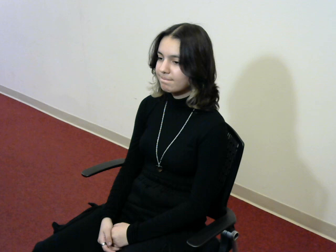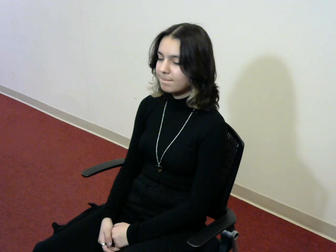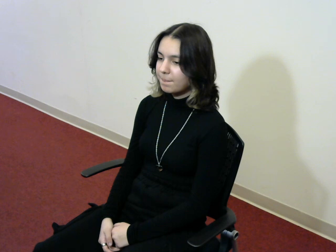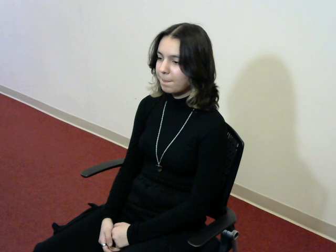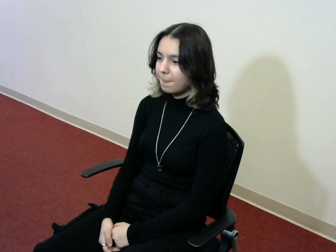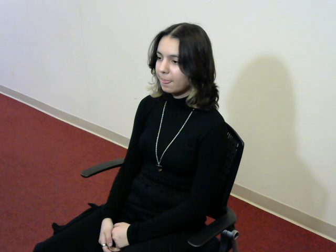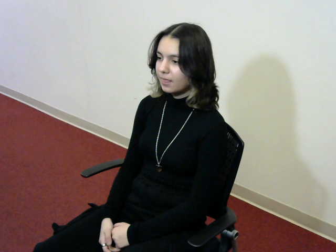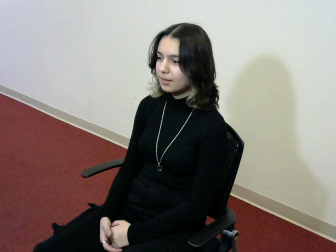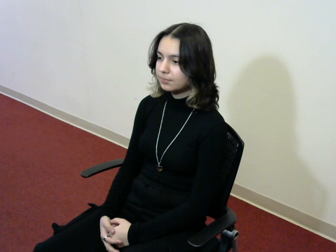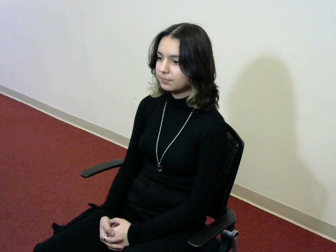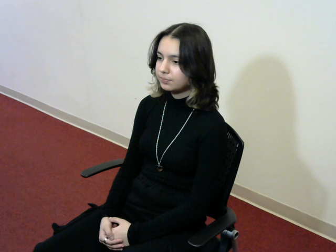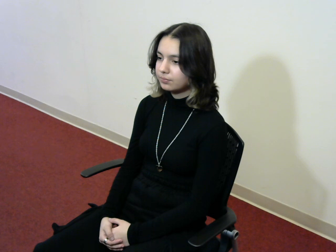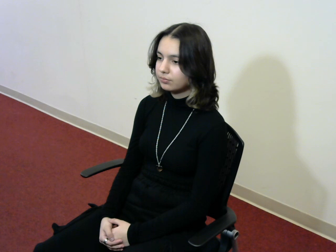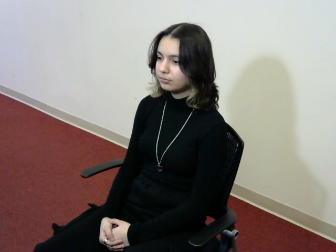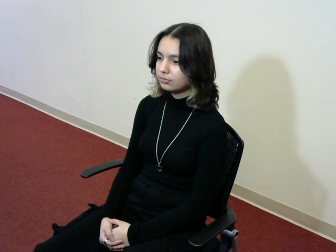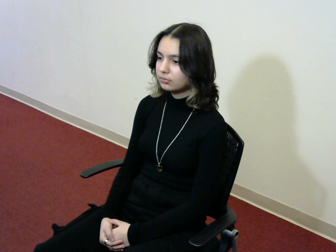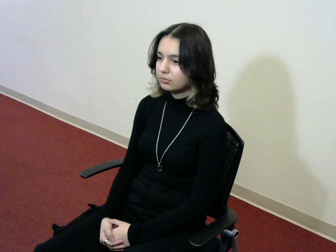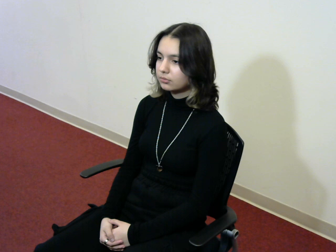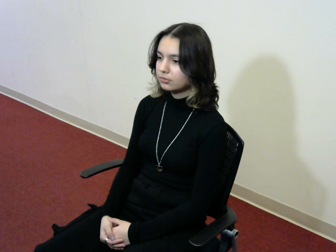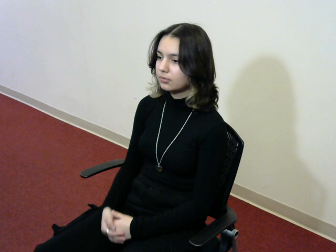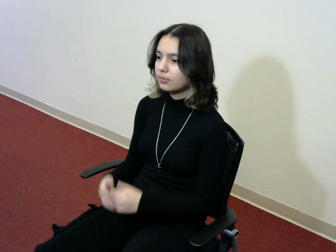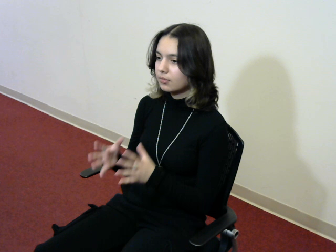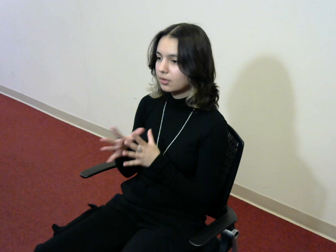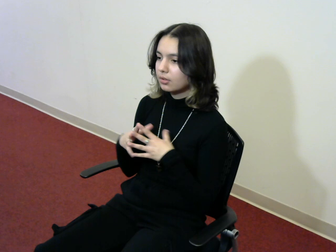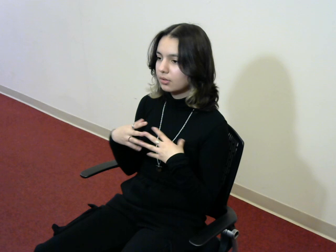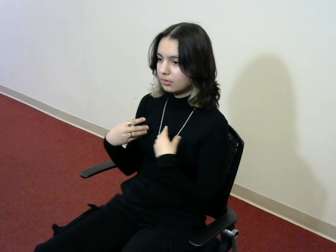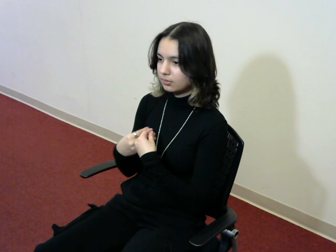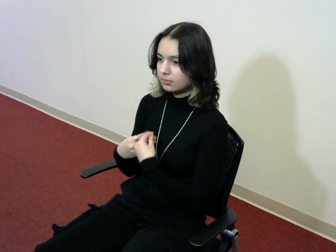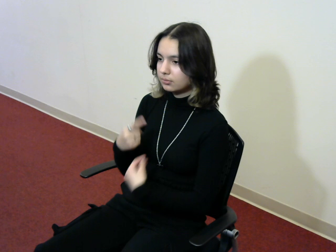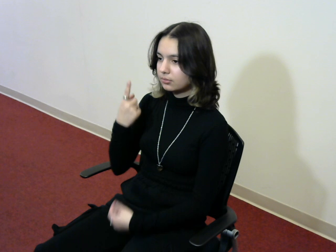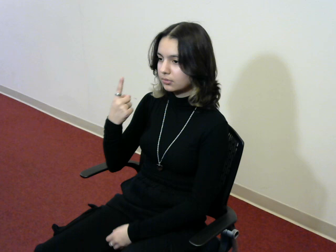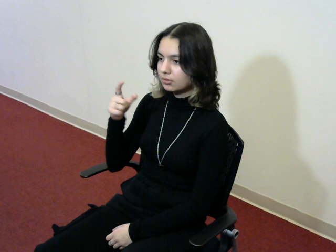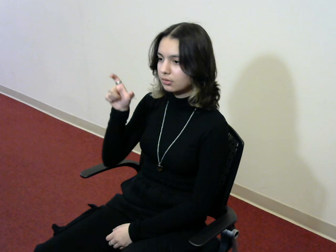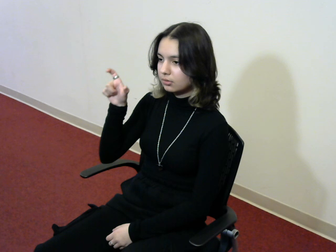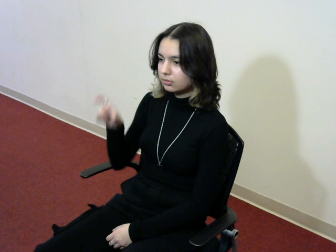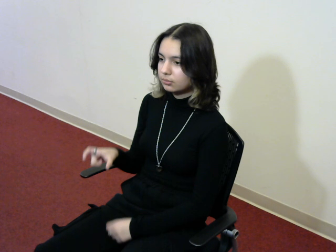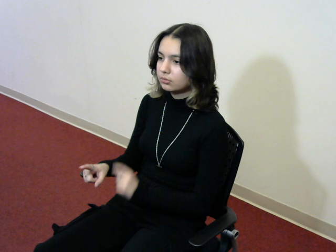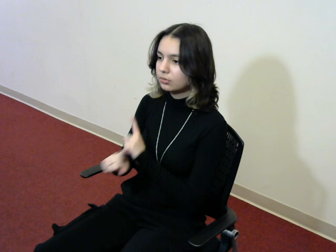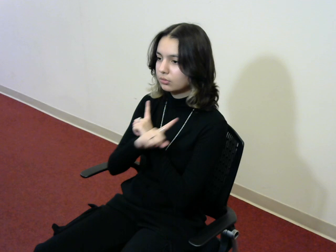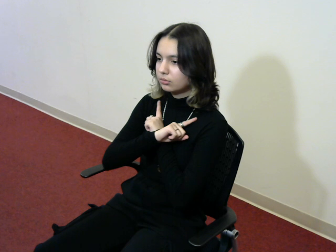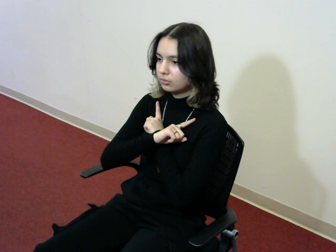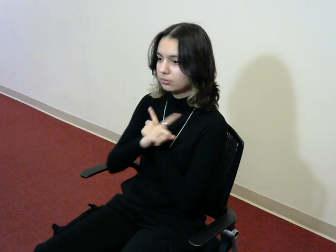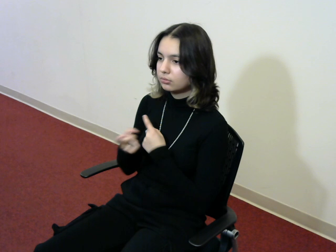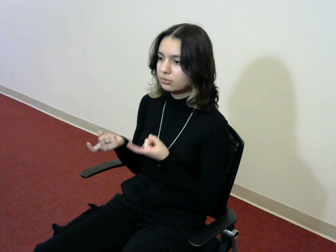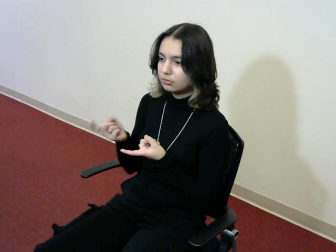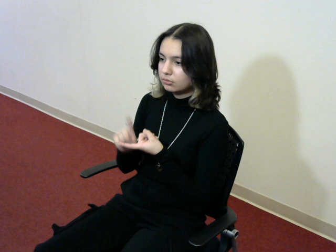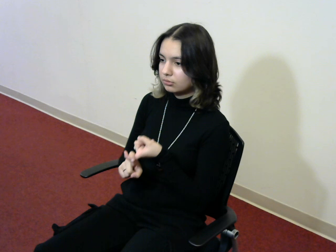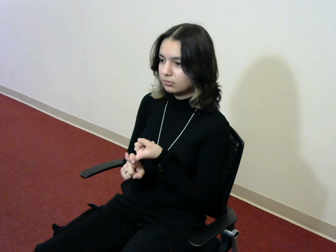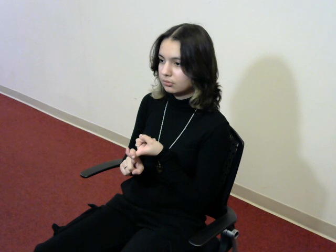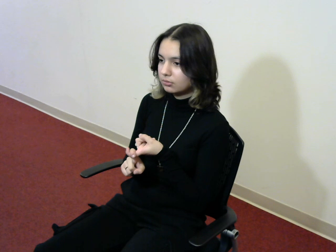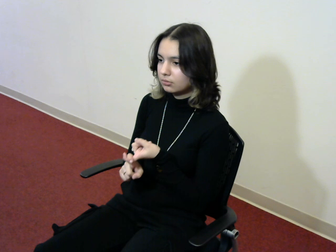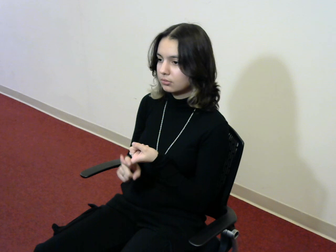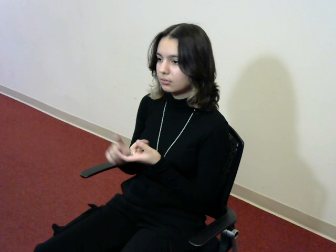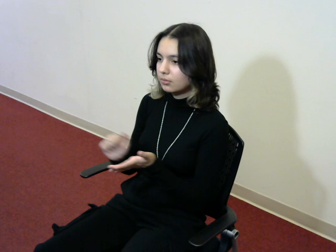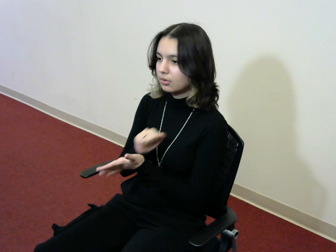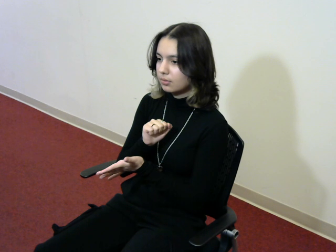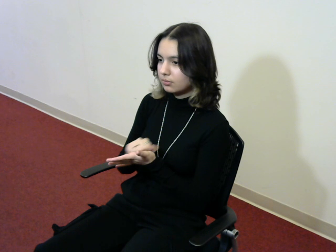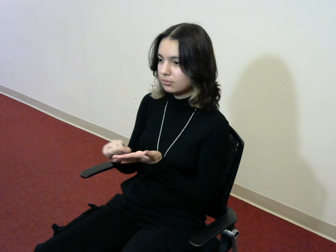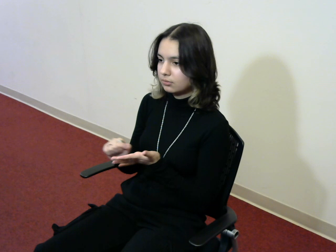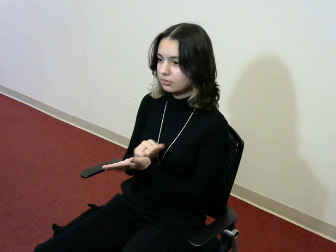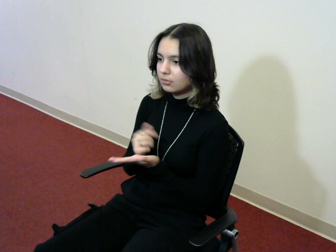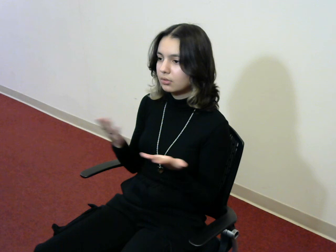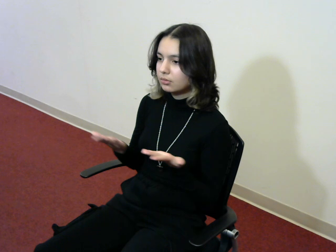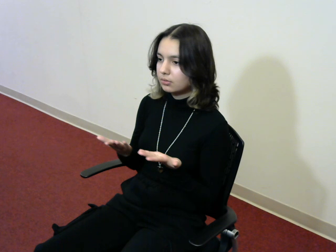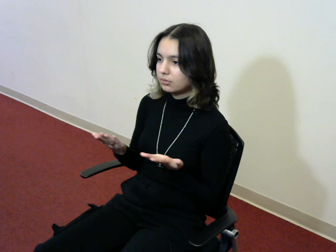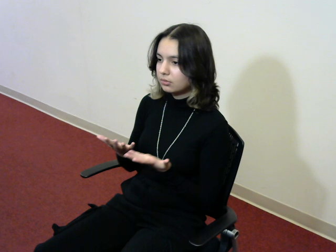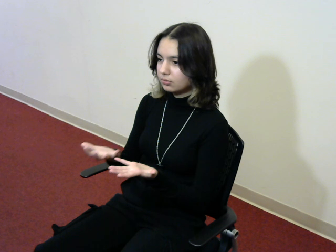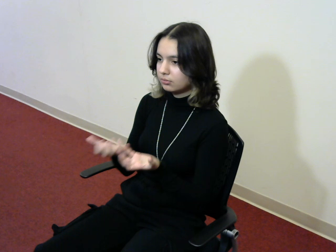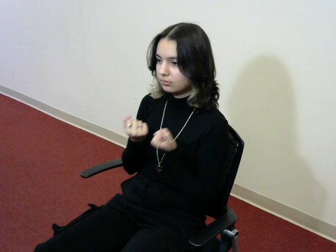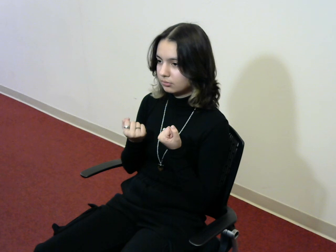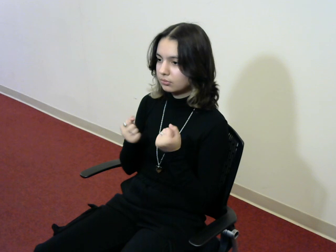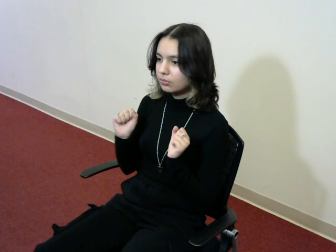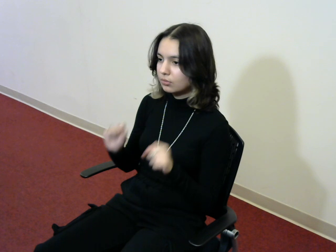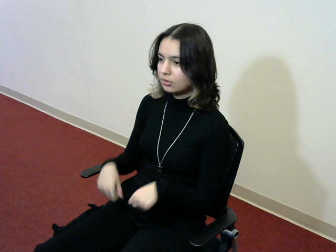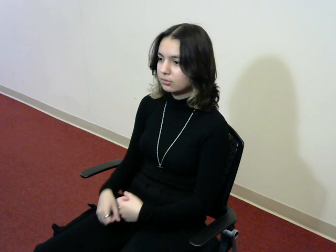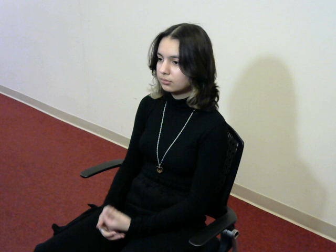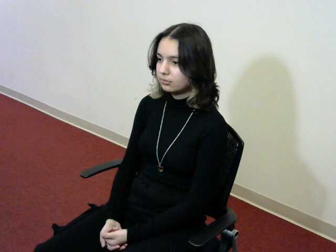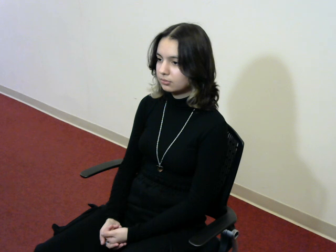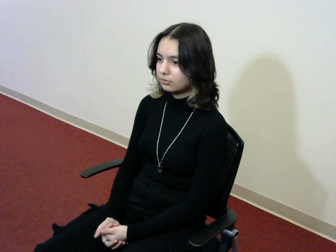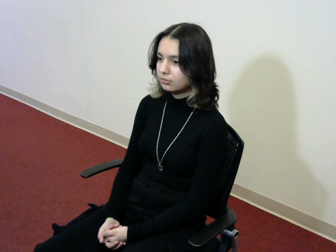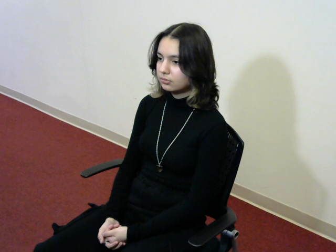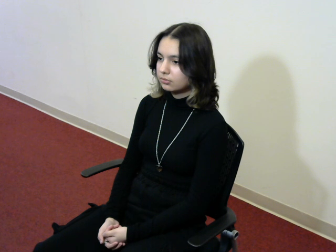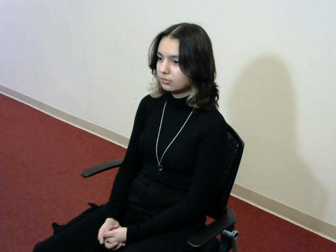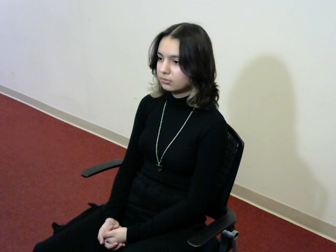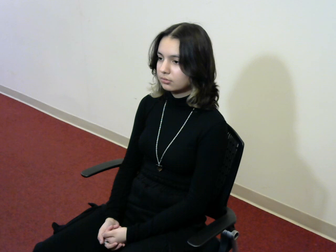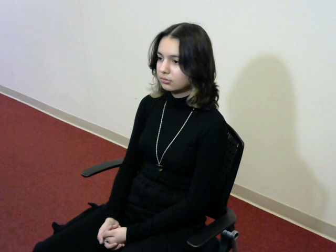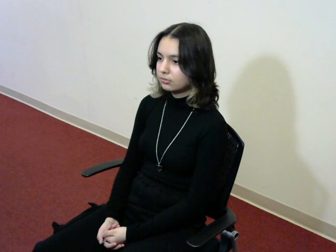Ailədən bir şəxsin ölməsi ilə bağlı sənəd necə almaq olar?